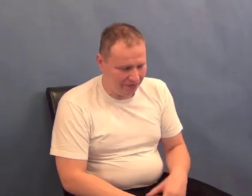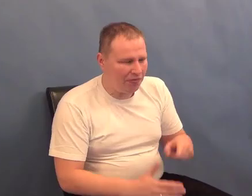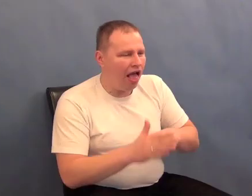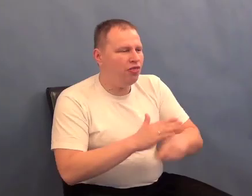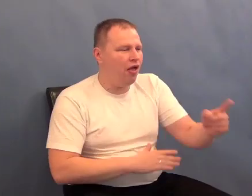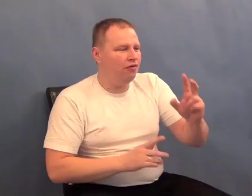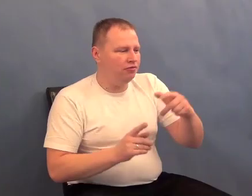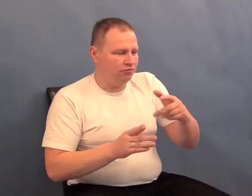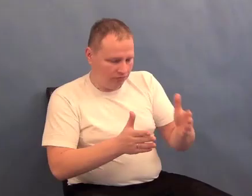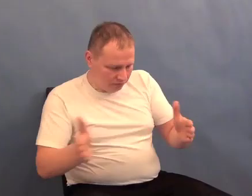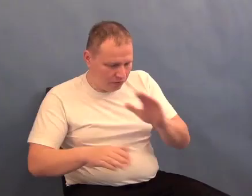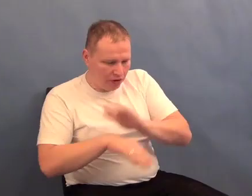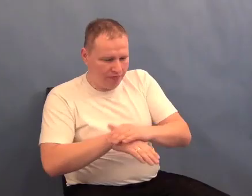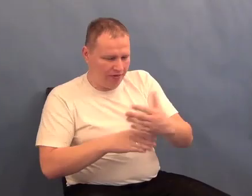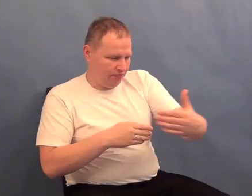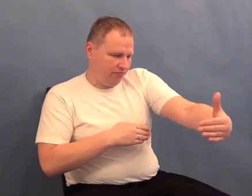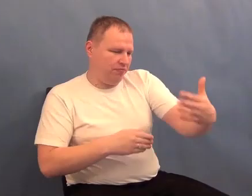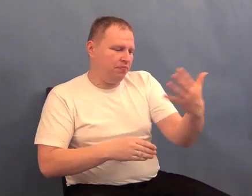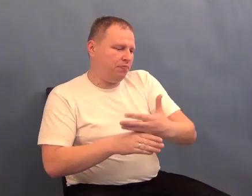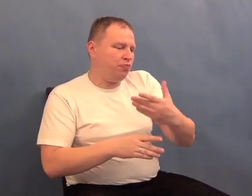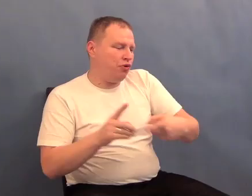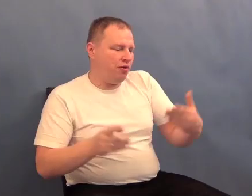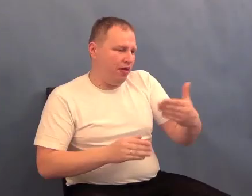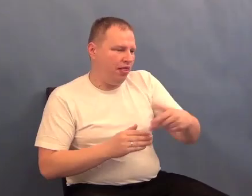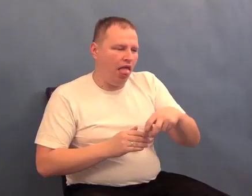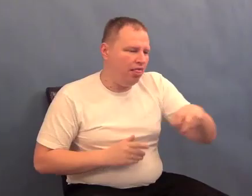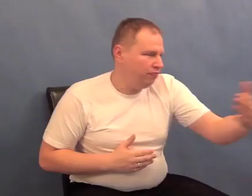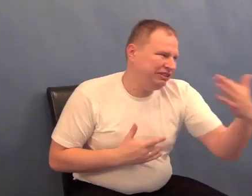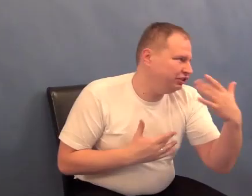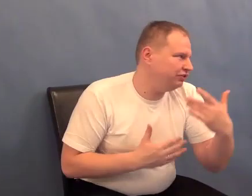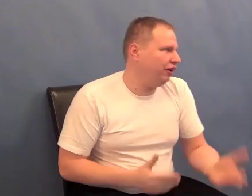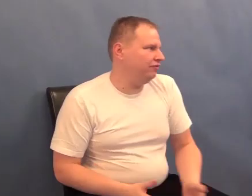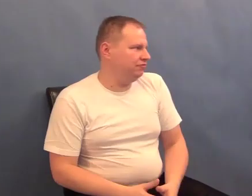W metrze trzeba się odsunąć od krawężnika na pół metra, nie stać blisko.